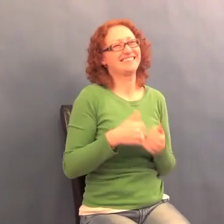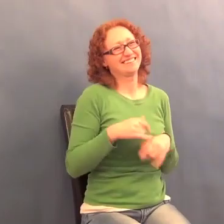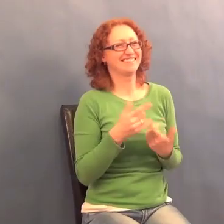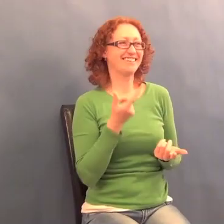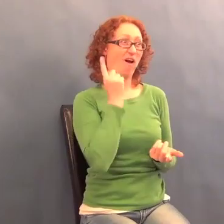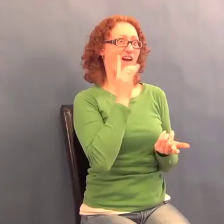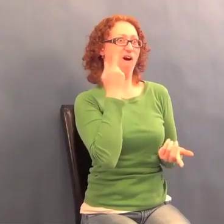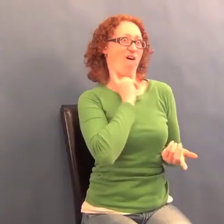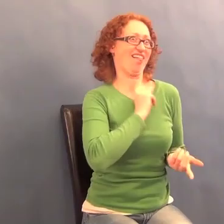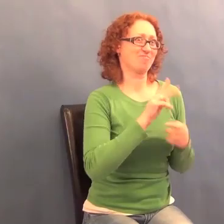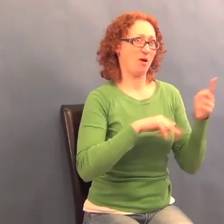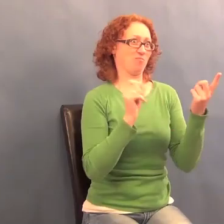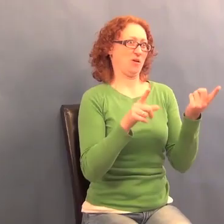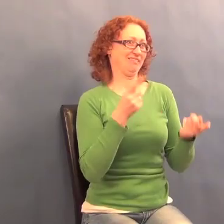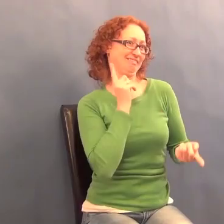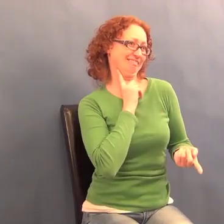Udawał przed policjantem, że jest w porządku.